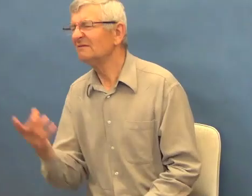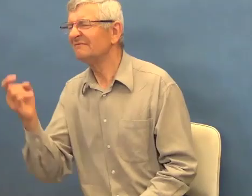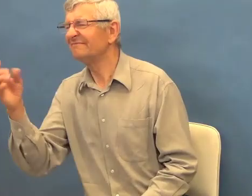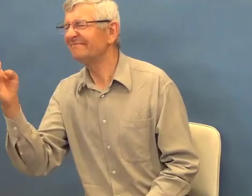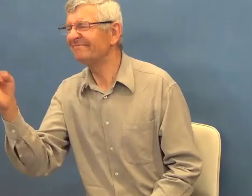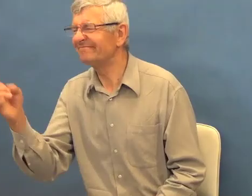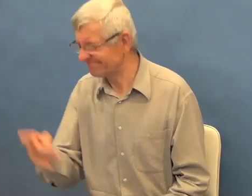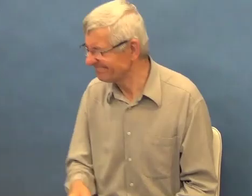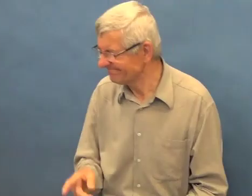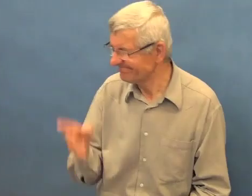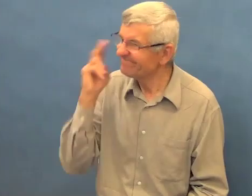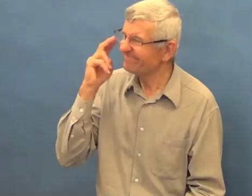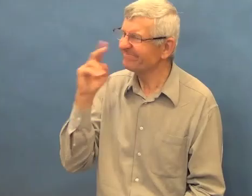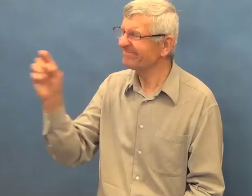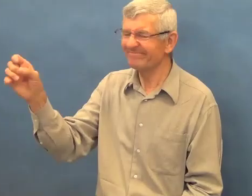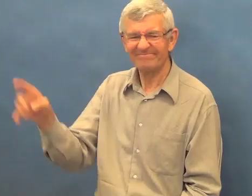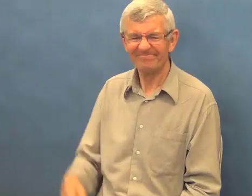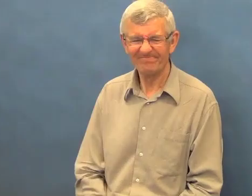Tak, rozumiem.